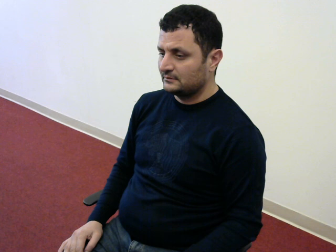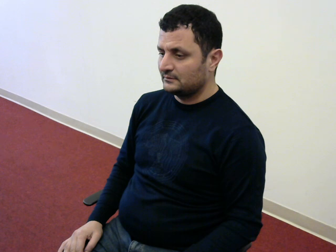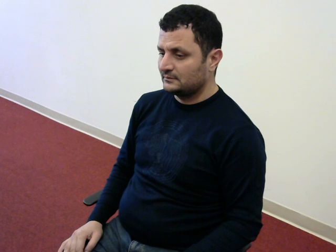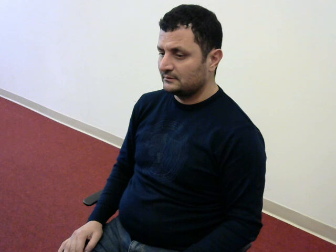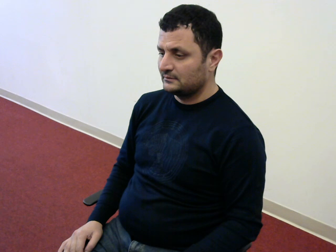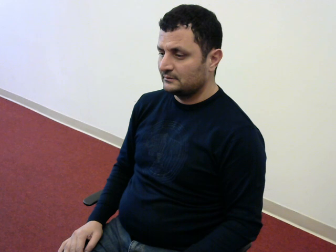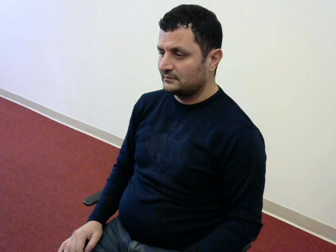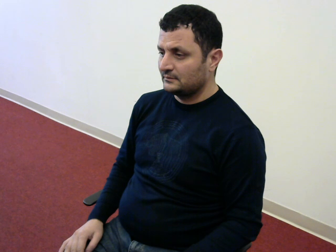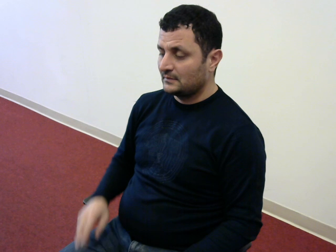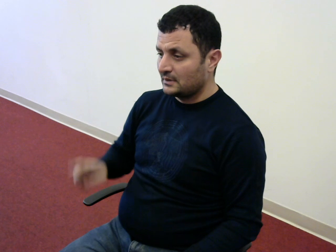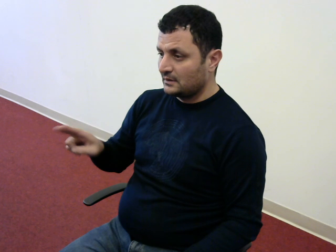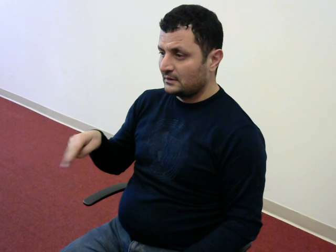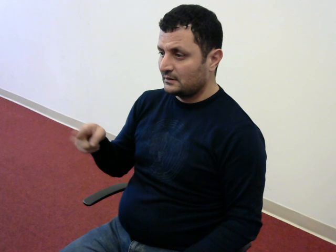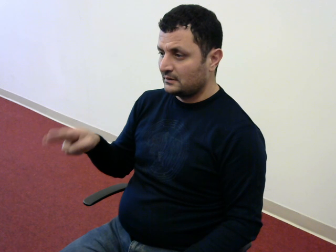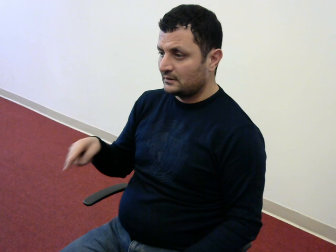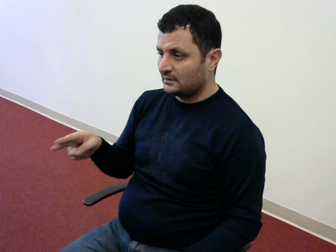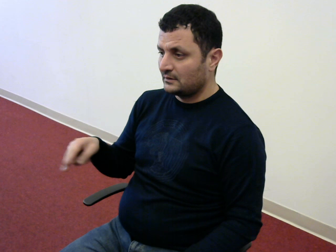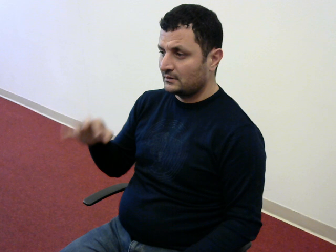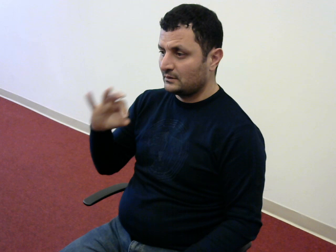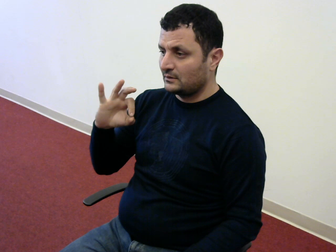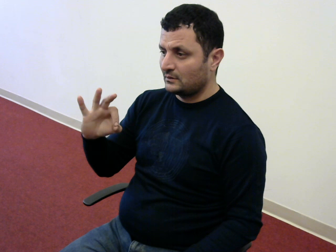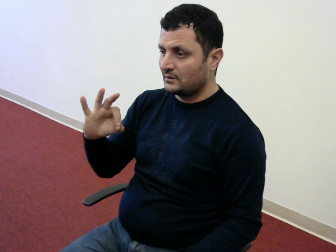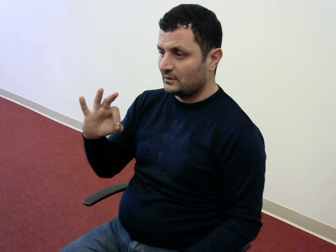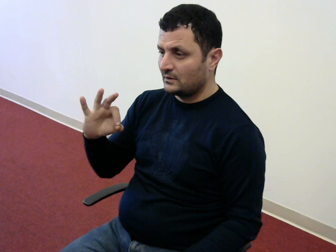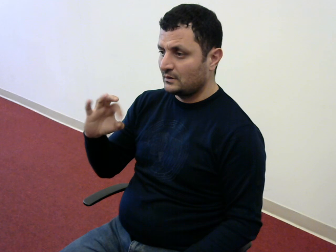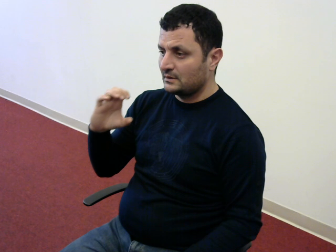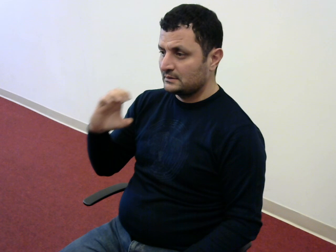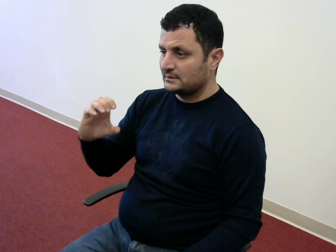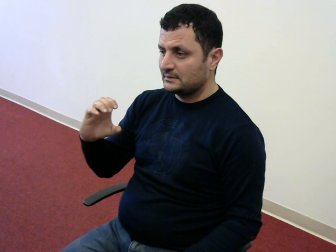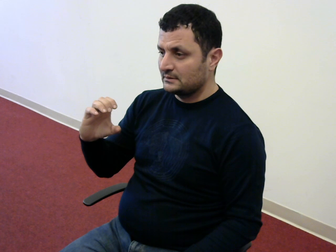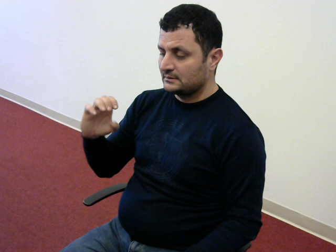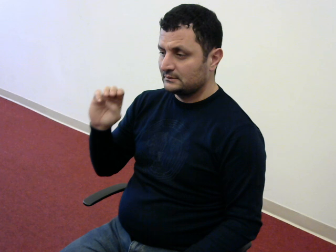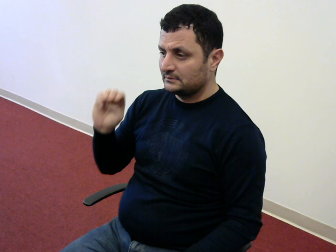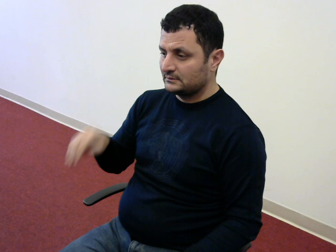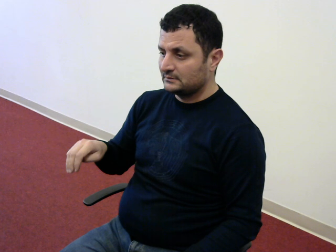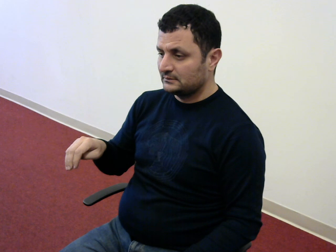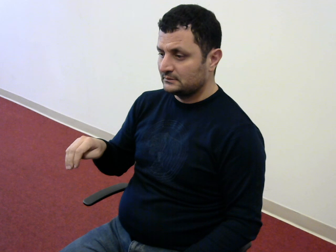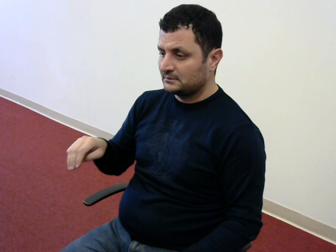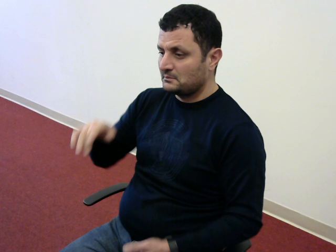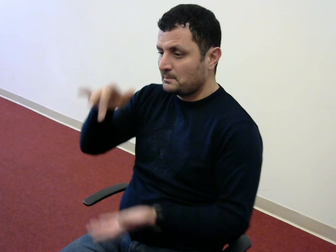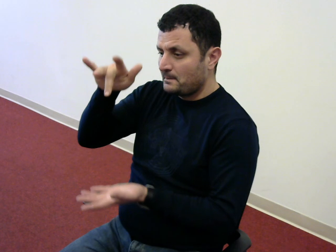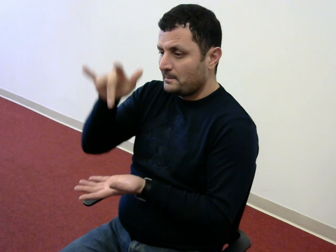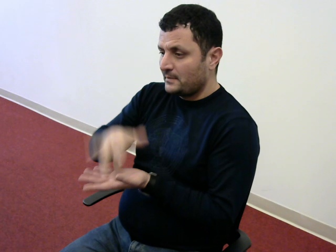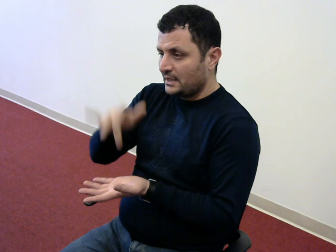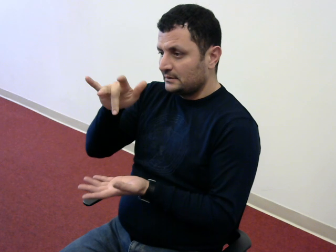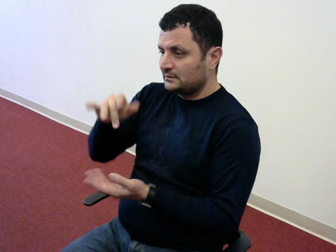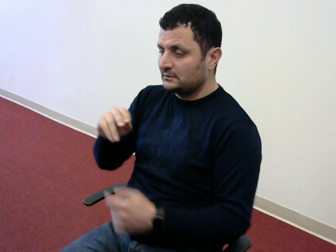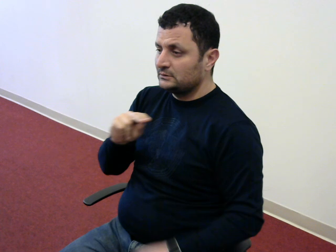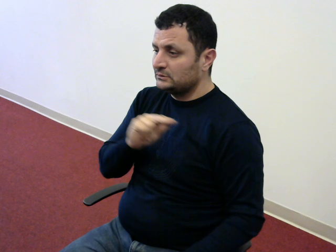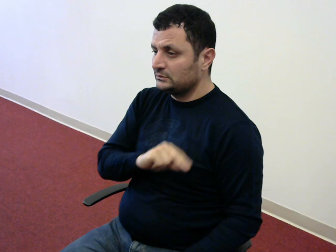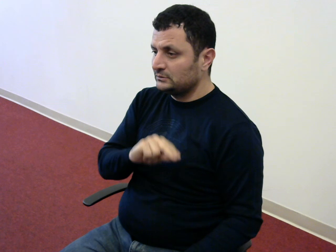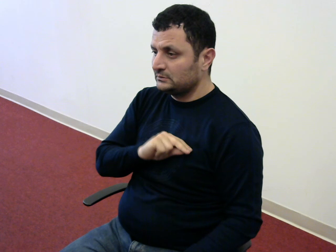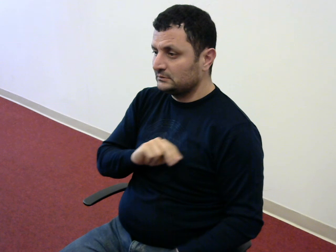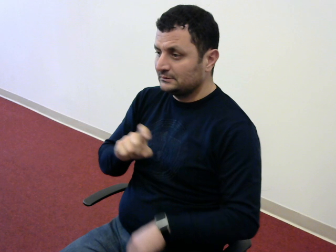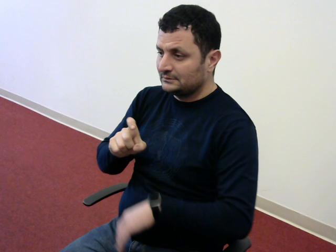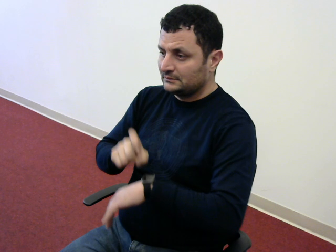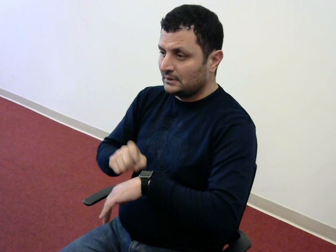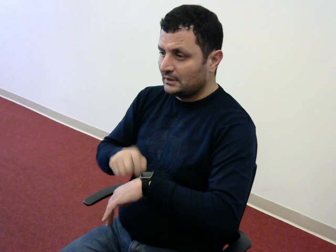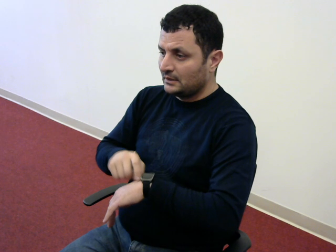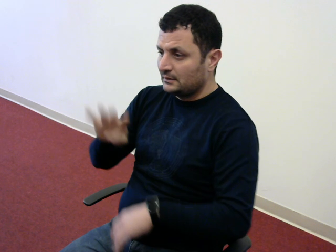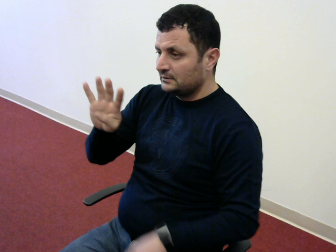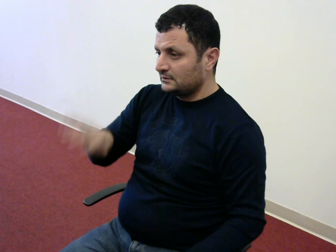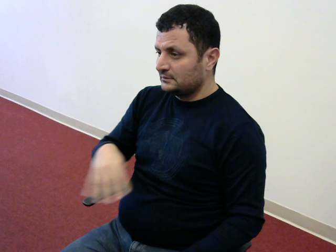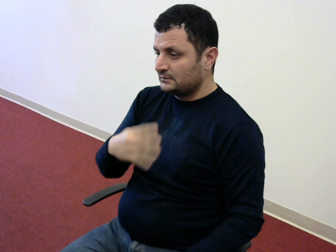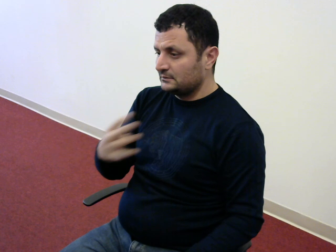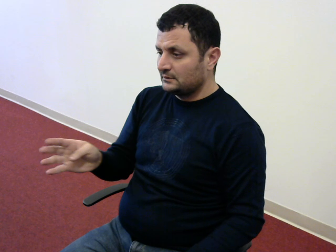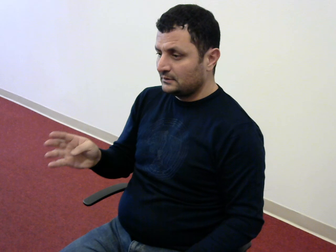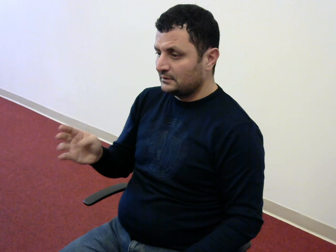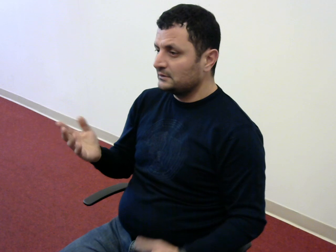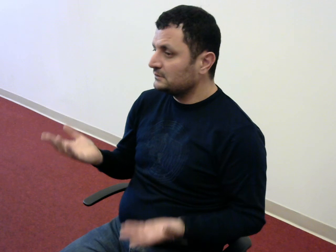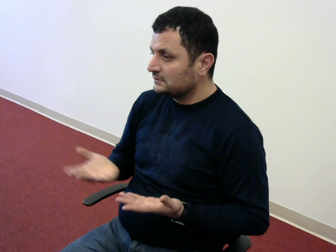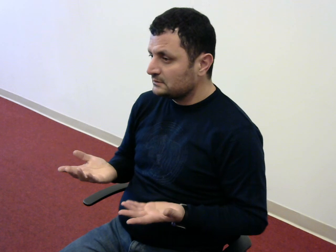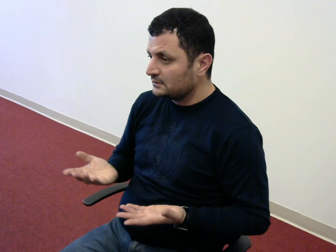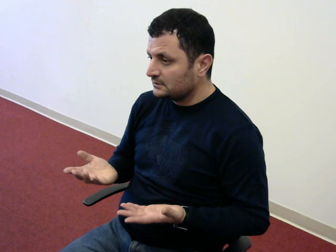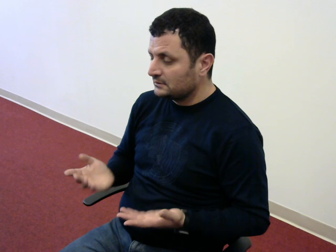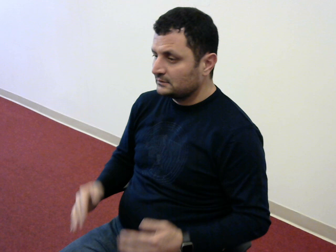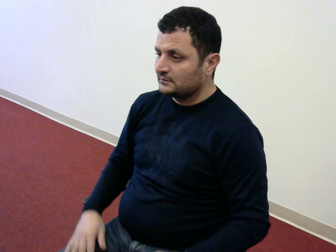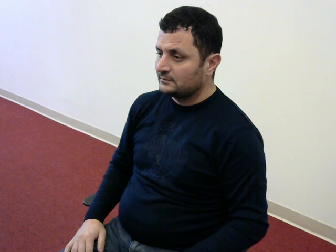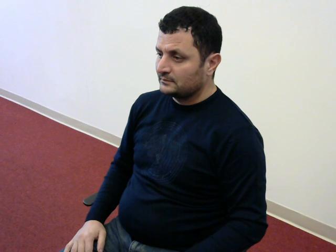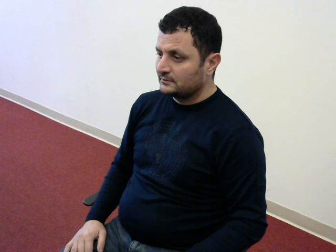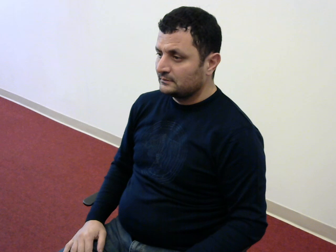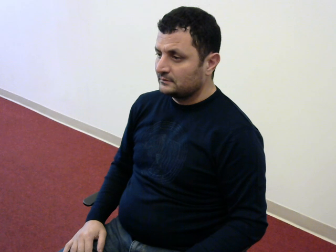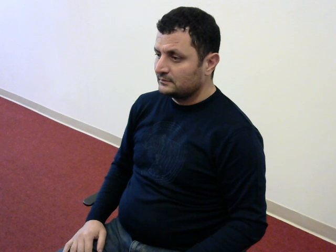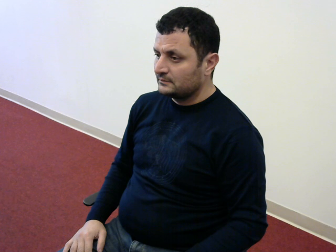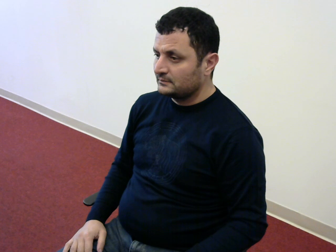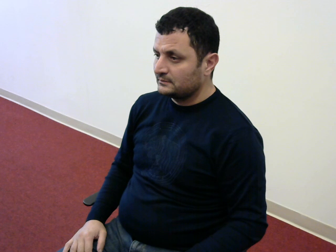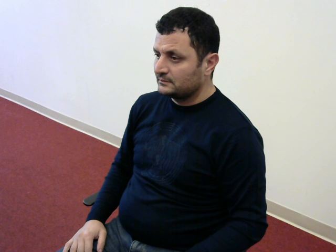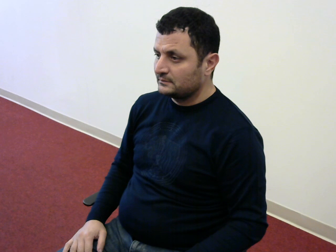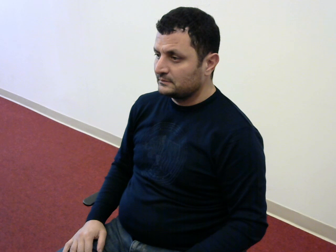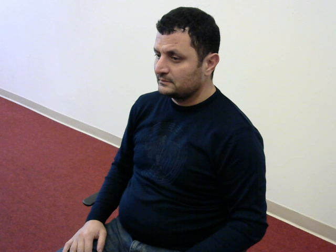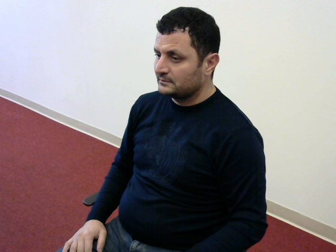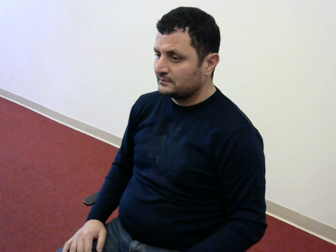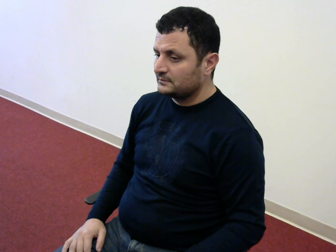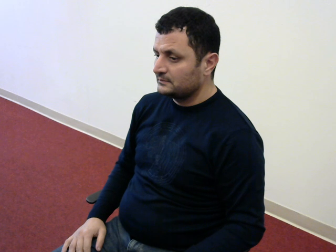DOST Mərkəzlərində iş saatı,qrafiki necədir?